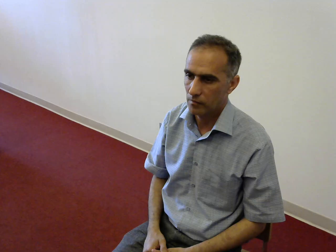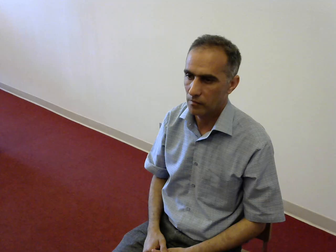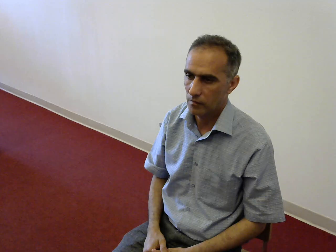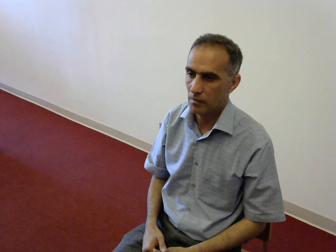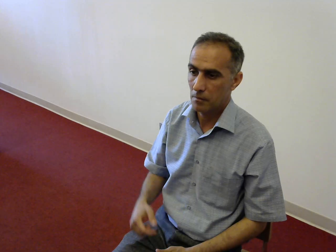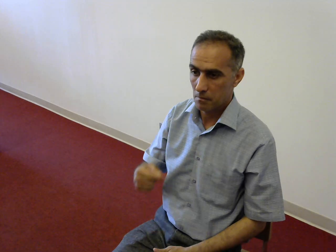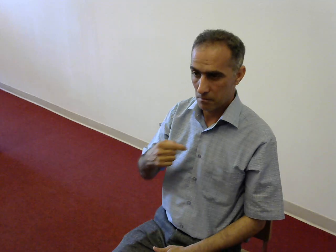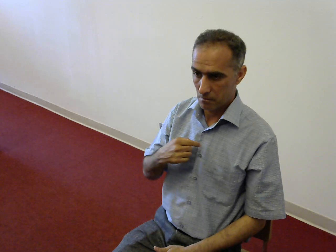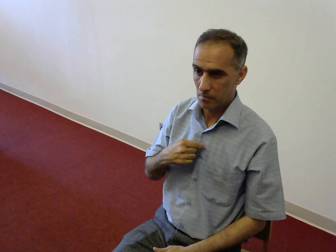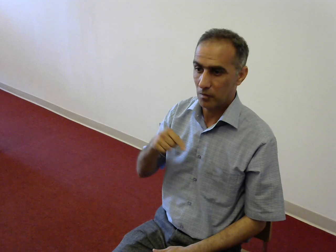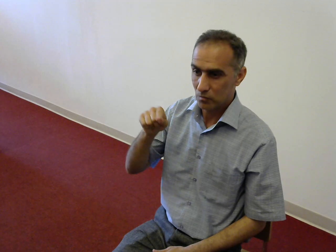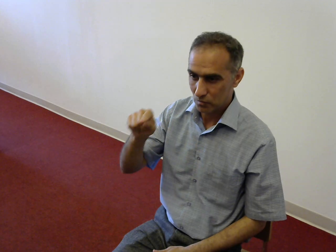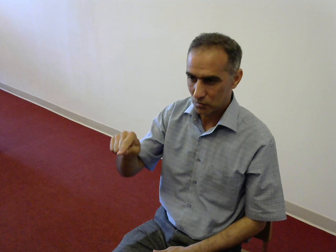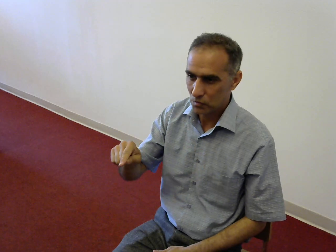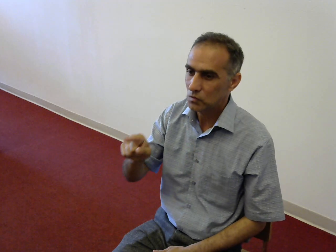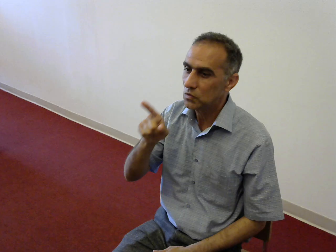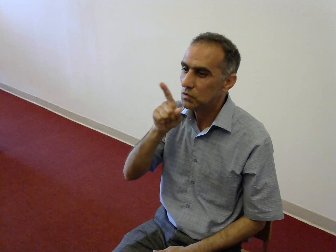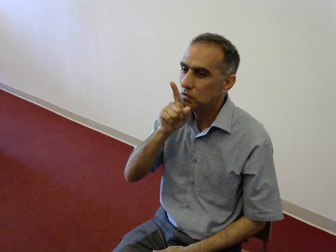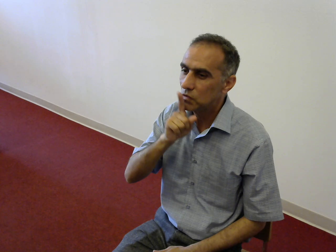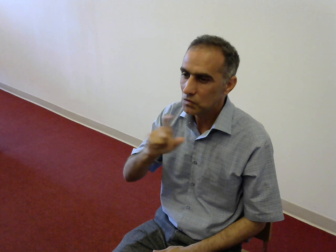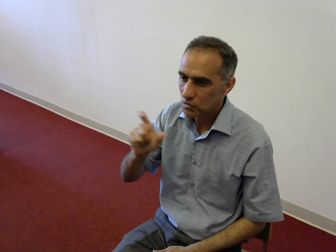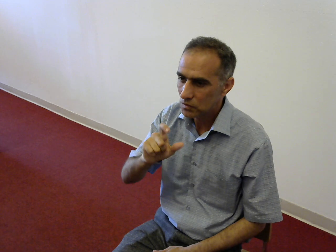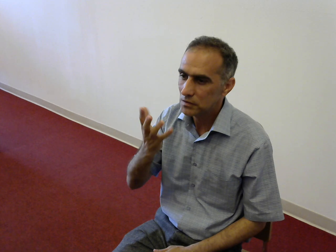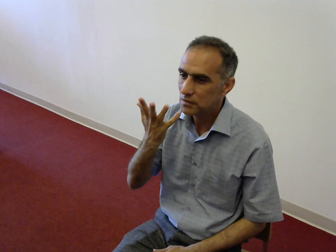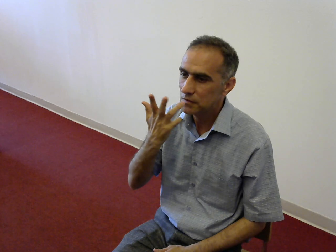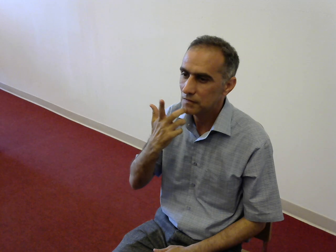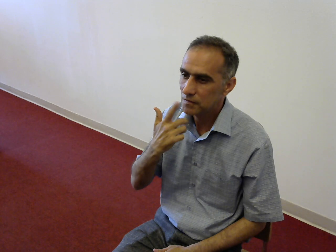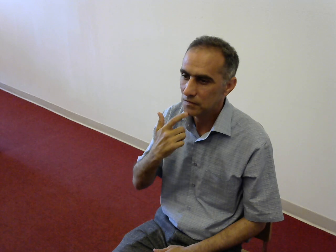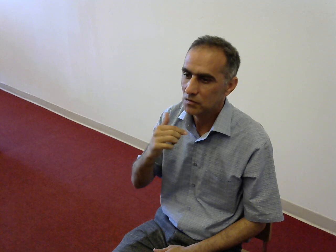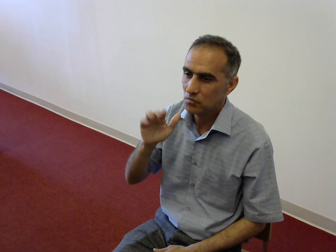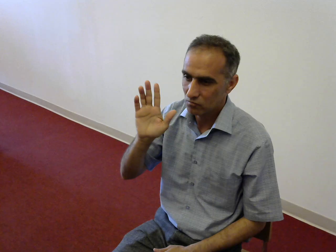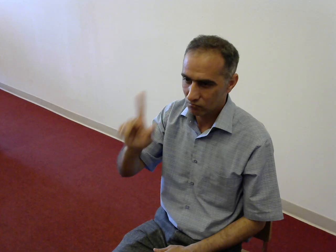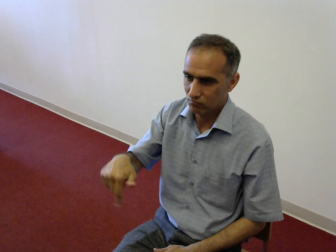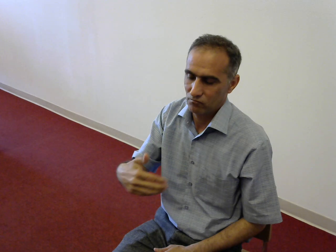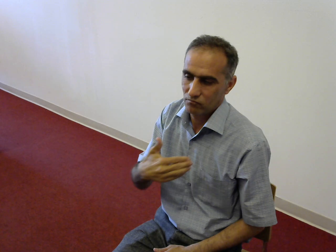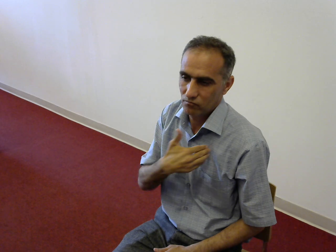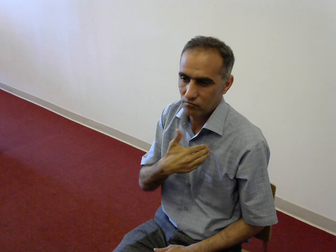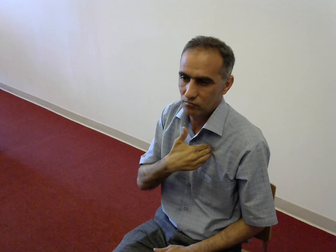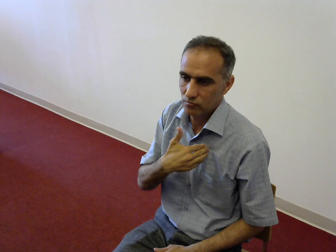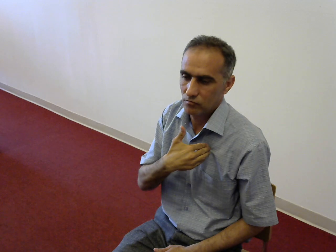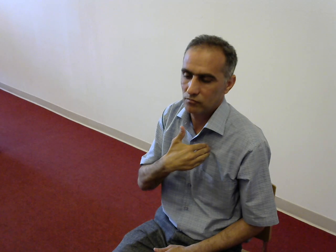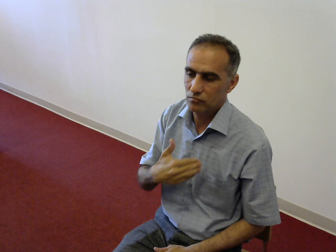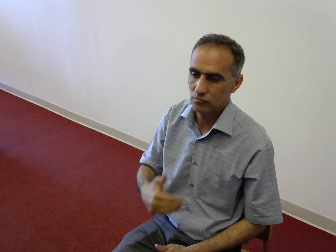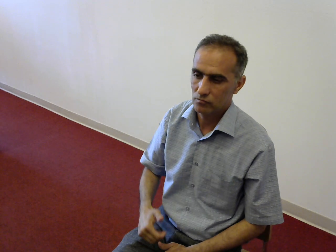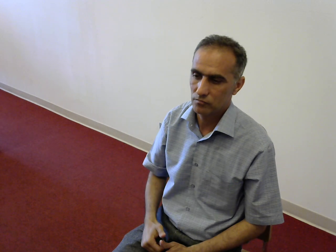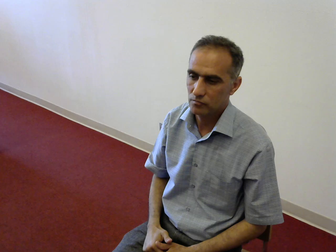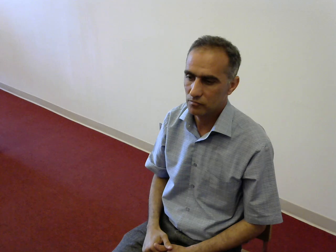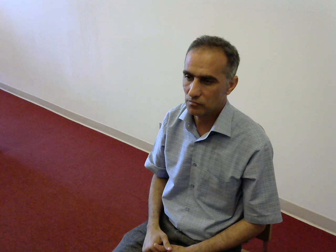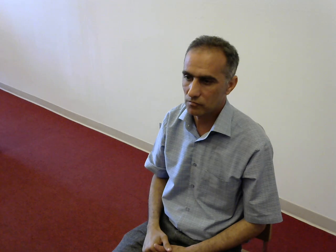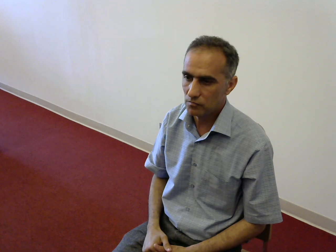Mən bunun göy rəngdə olanını istəyirəm